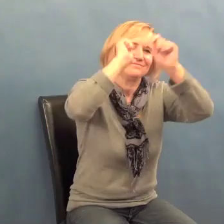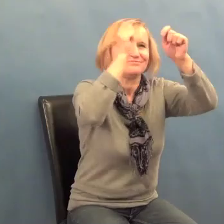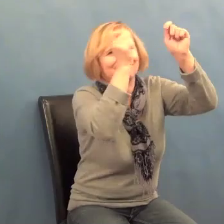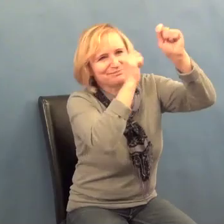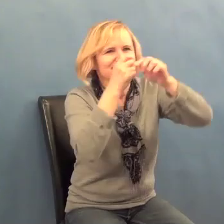Kit.